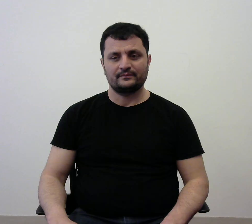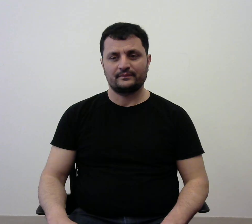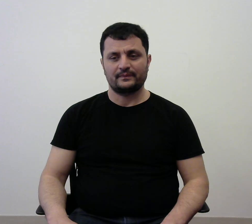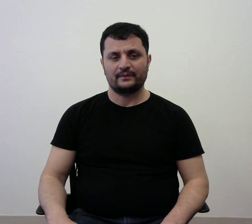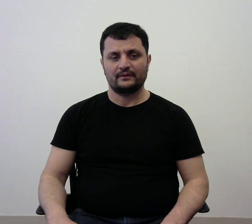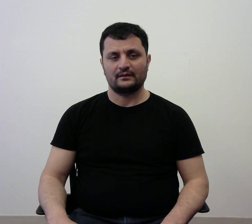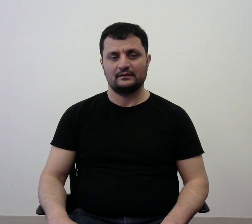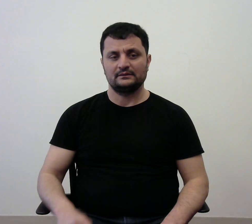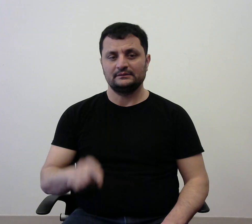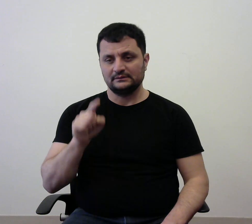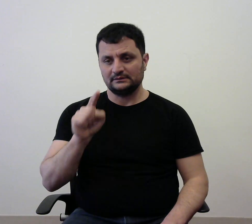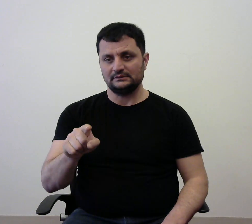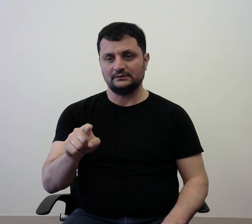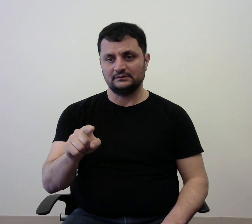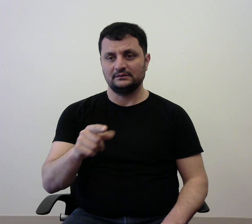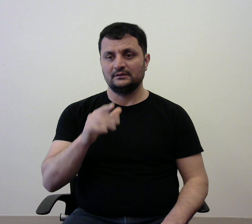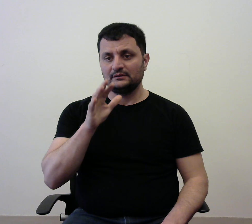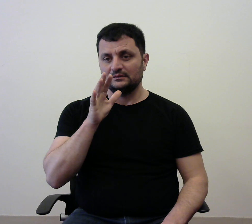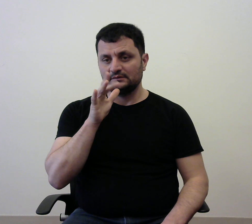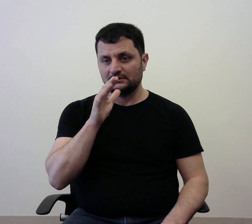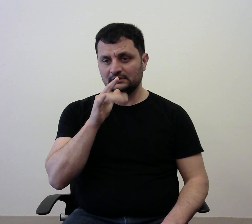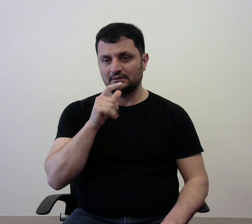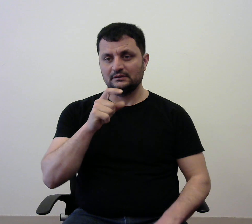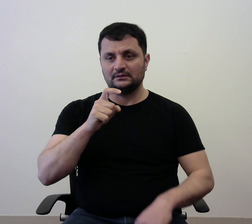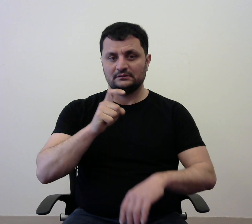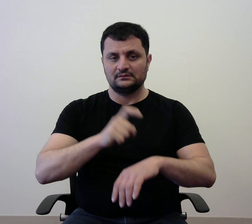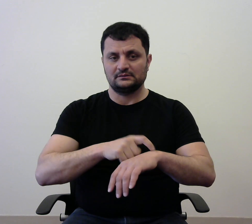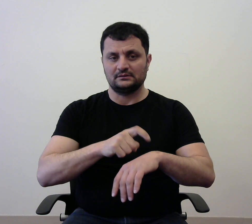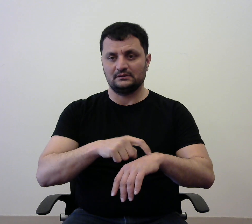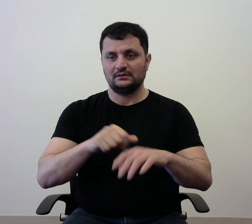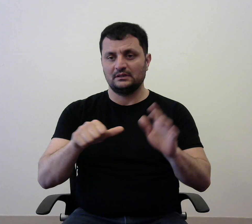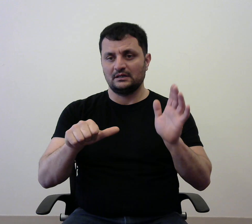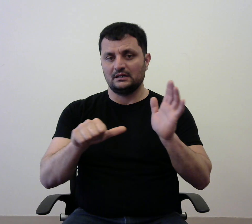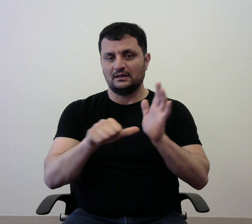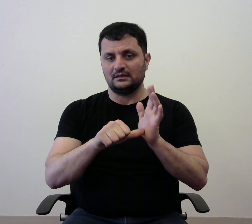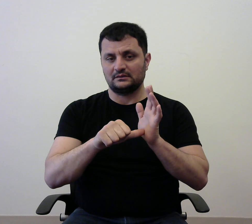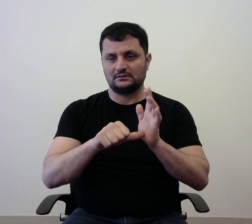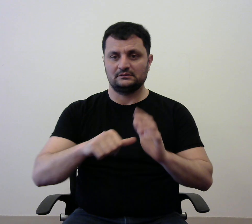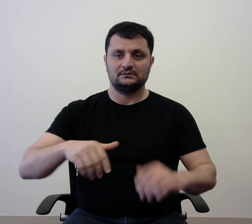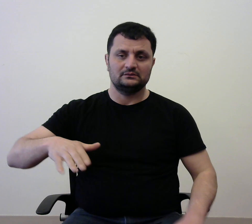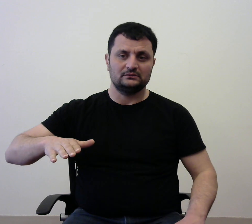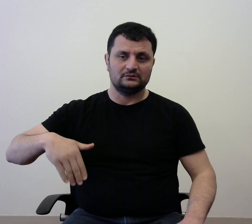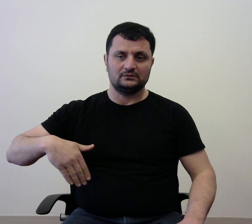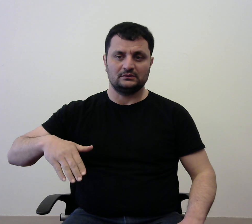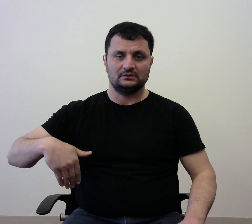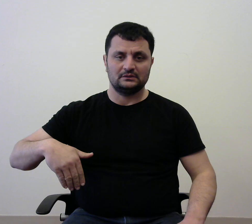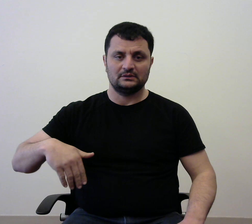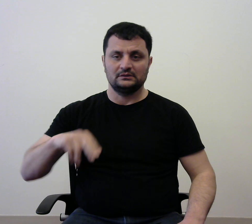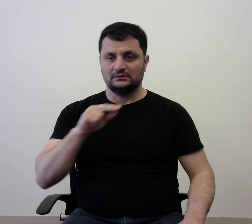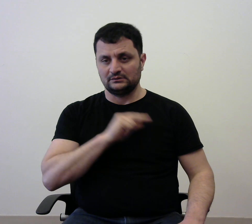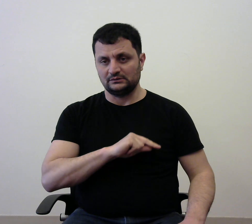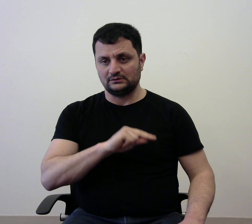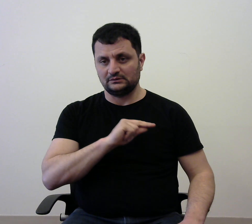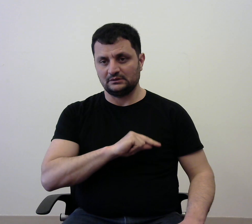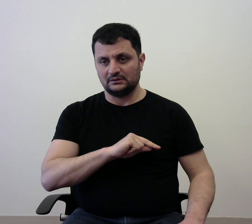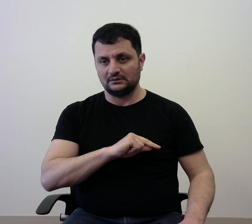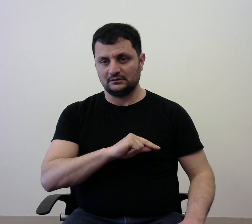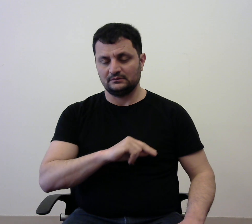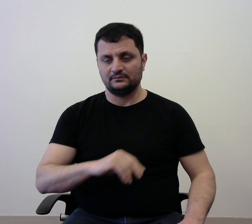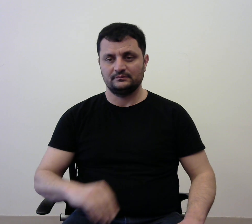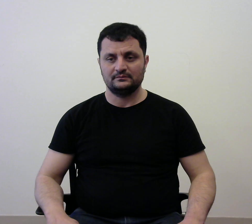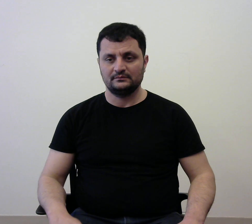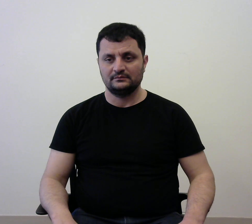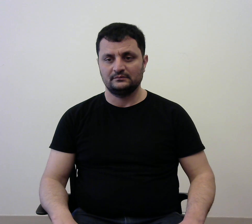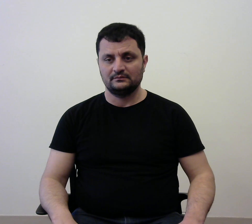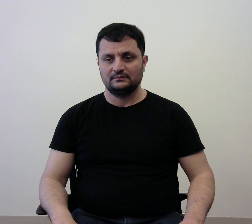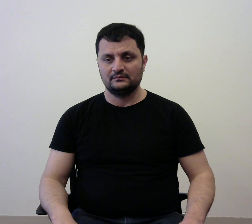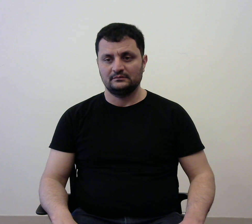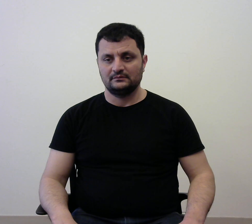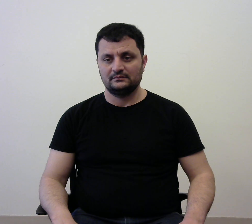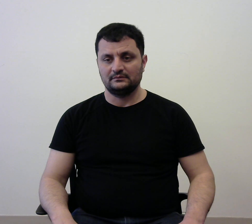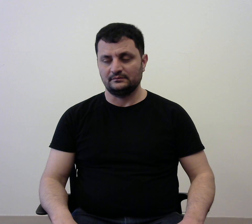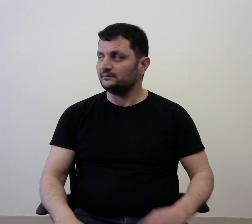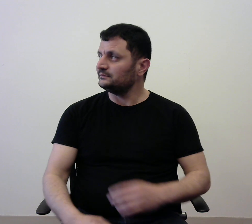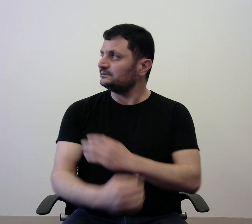Siz saat 6-dan sonra işləyirsiz?